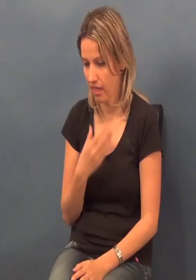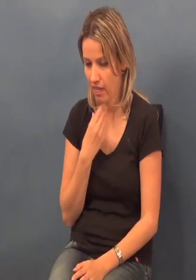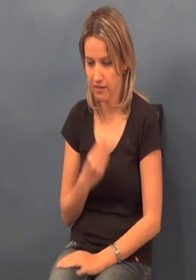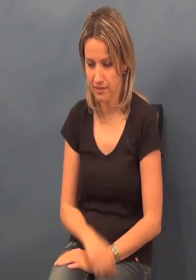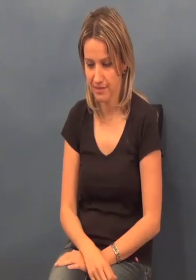Okropność.